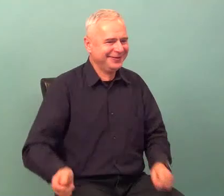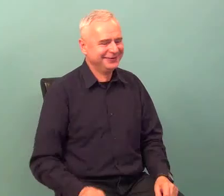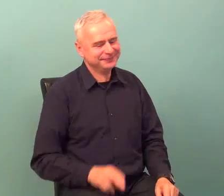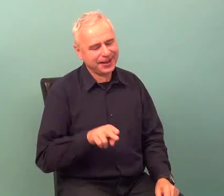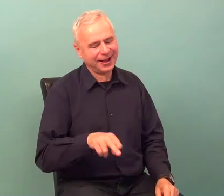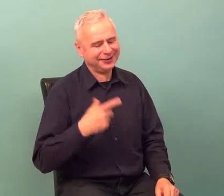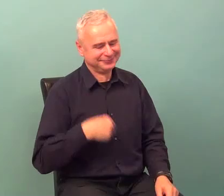Mama patrzy i rozumie